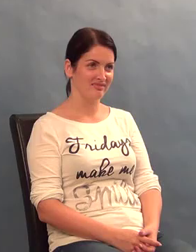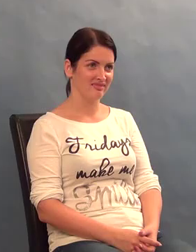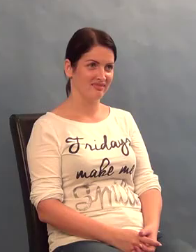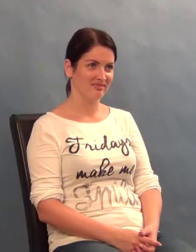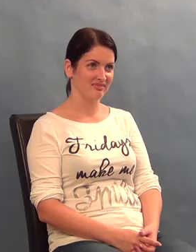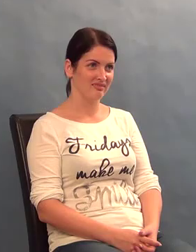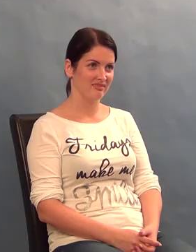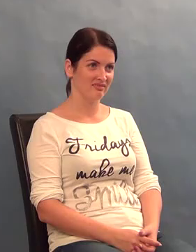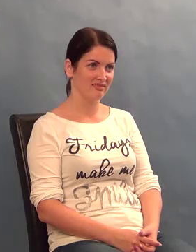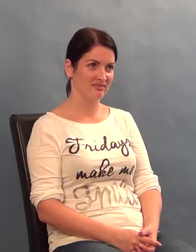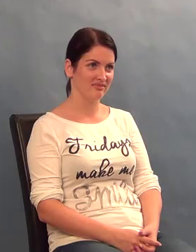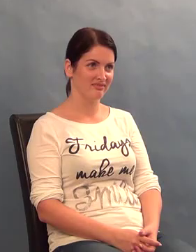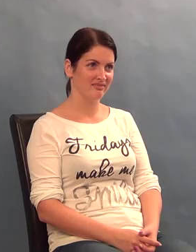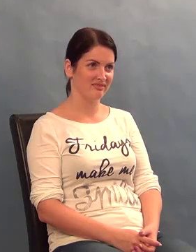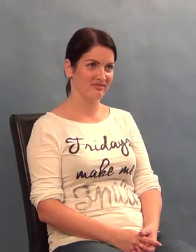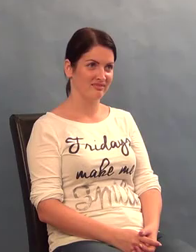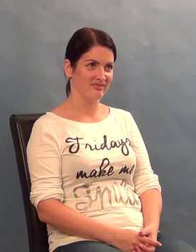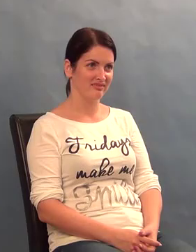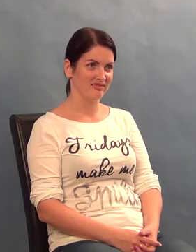To była dynia.